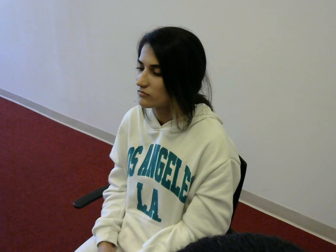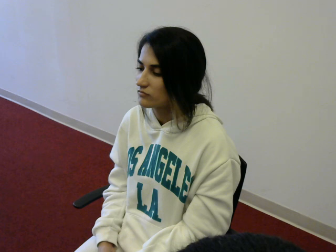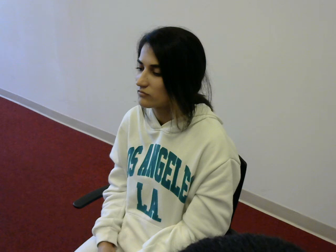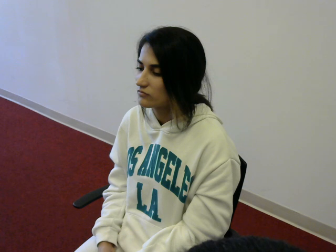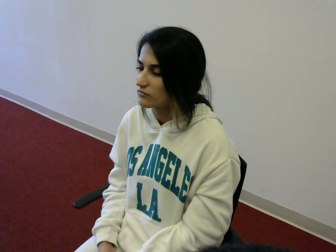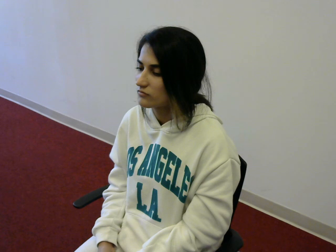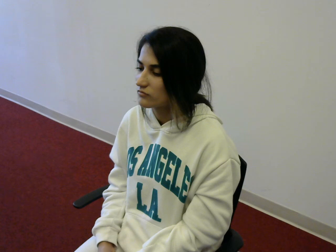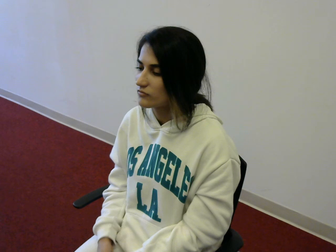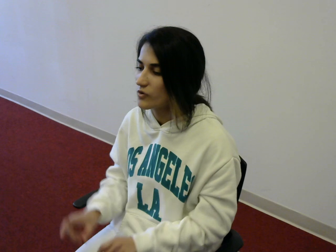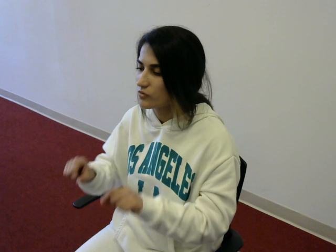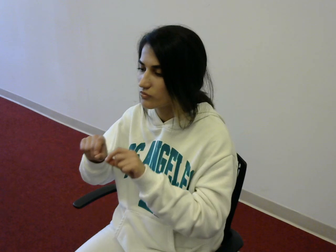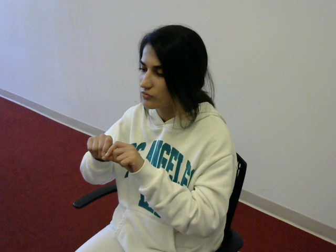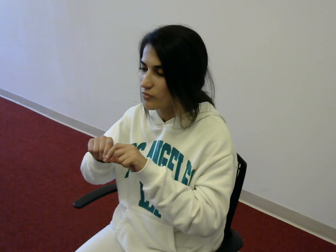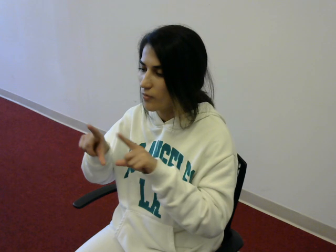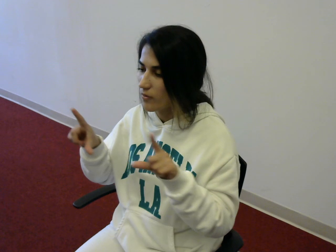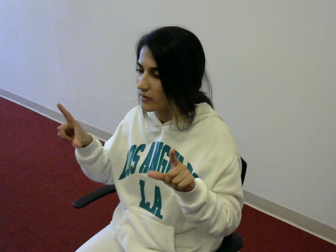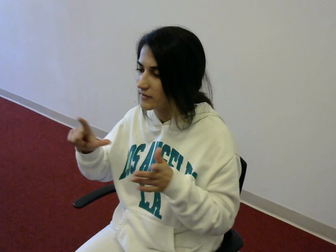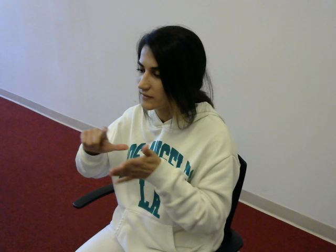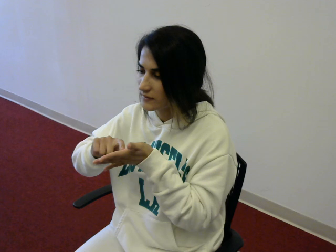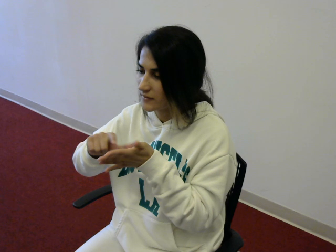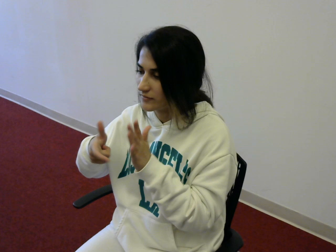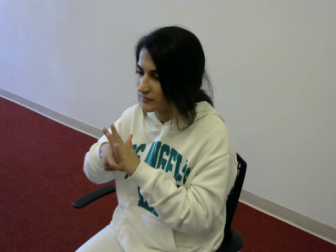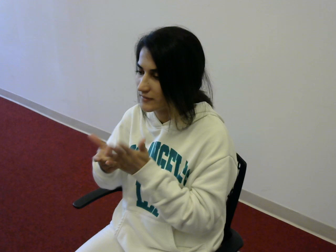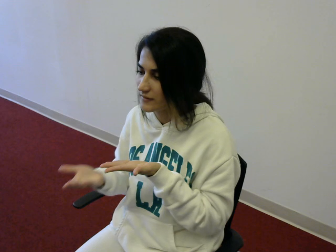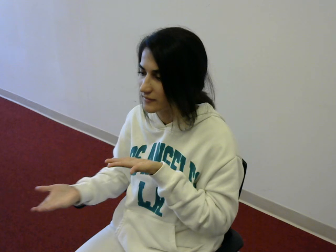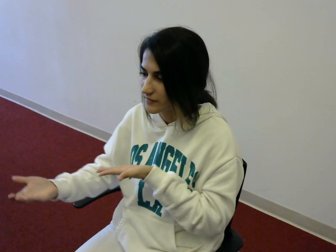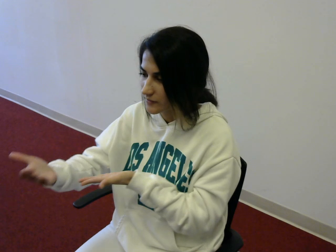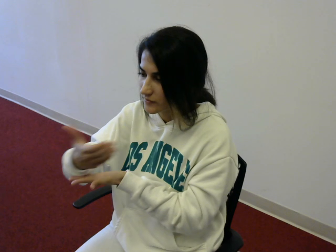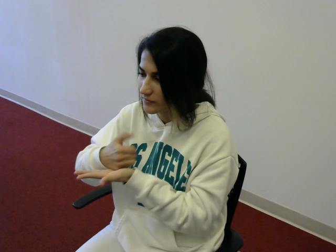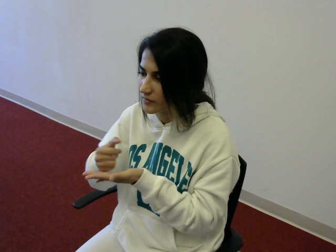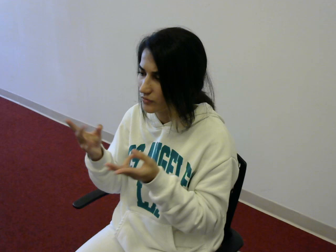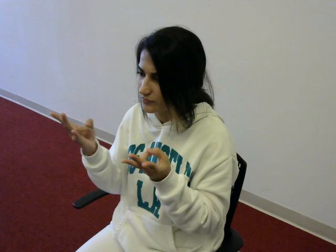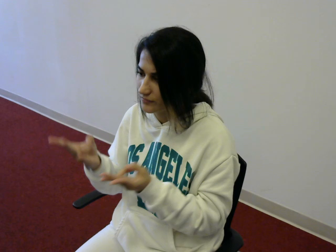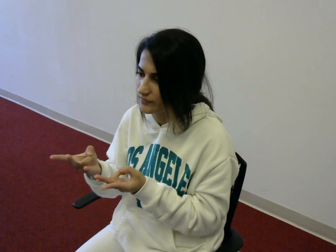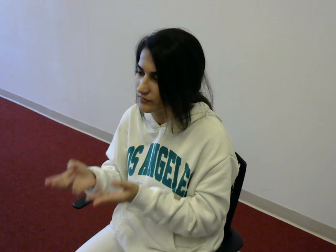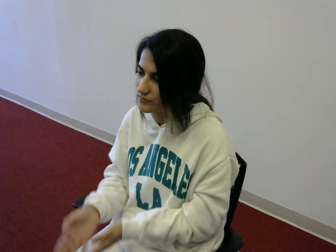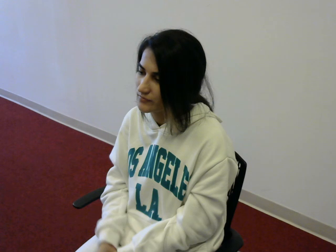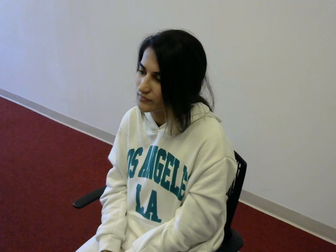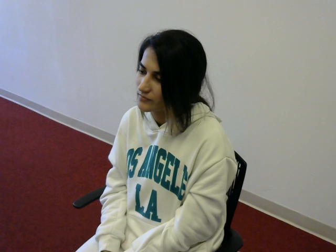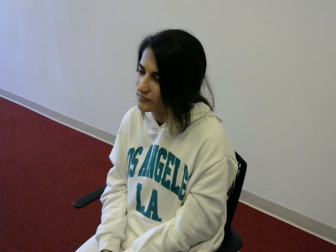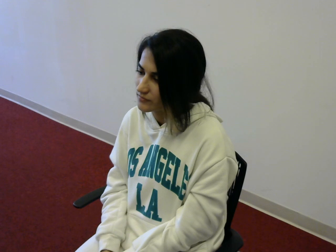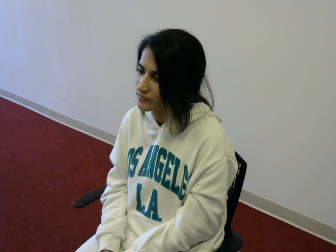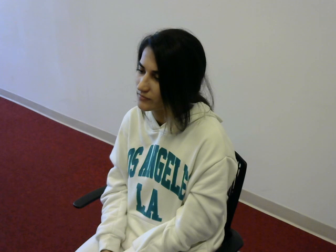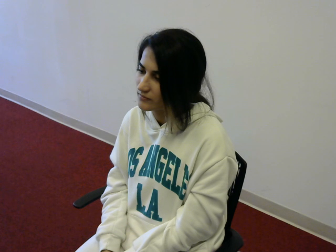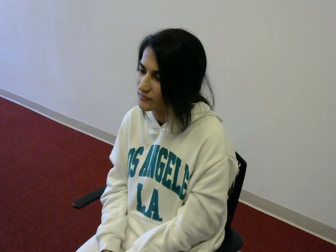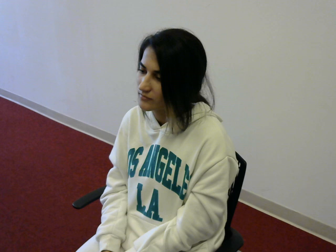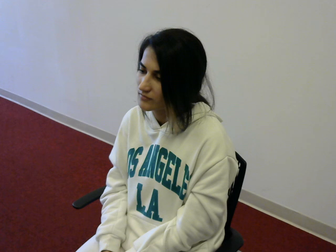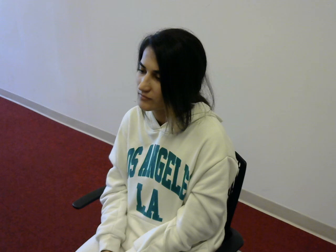Məktəbdə otaqları yığışdırmaq lazımdır